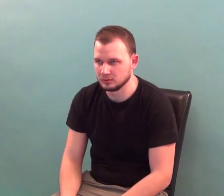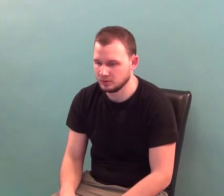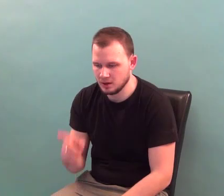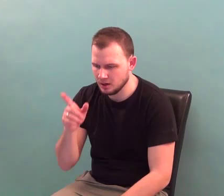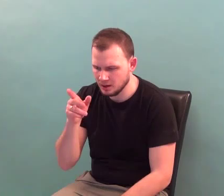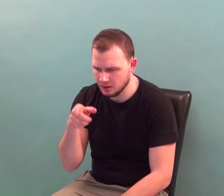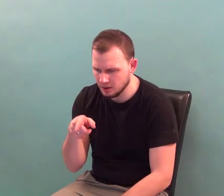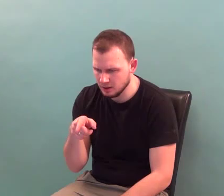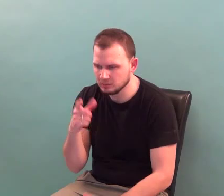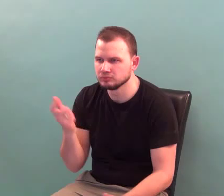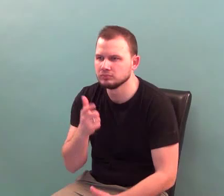Niebezpieczeństwo.